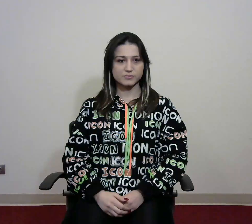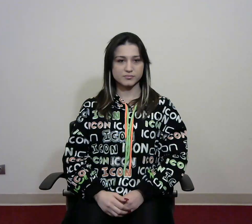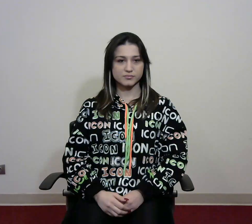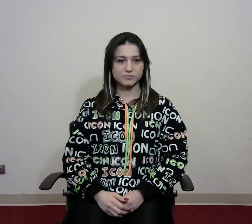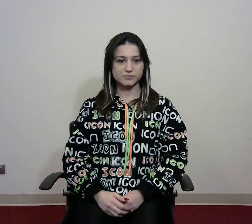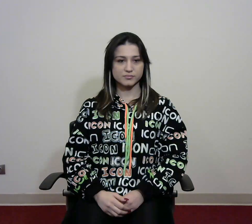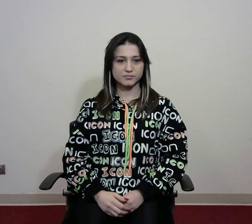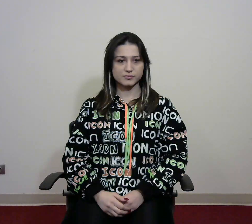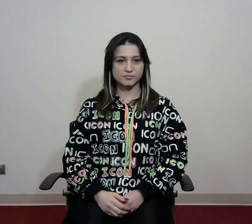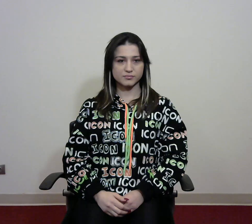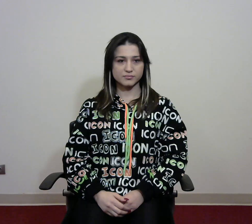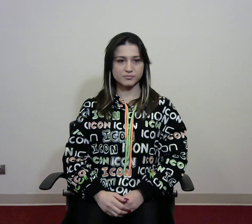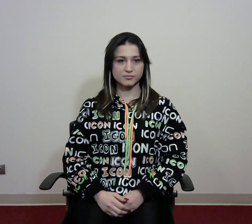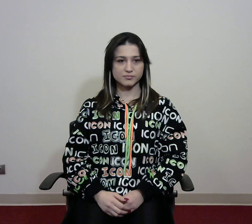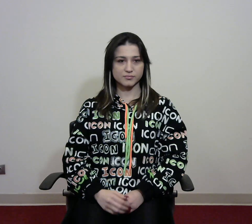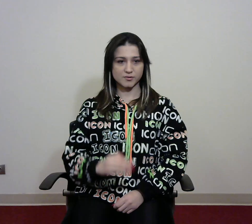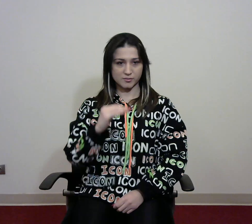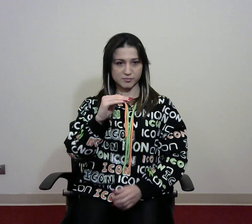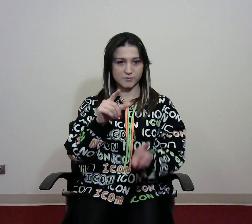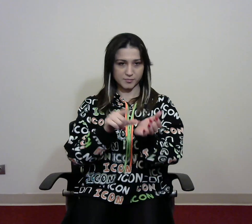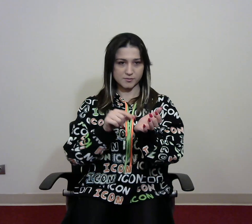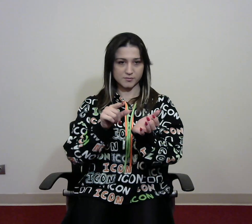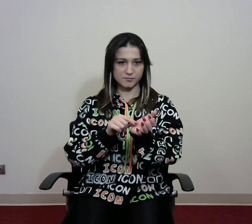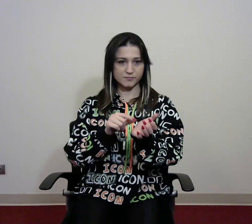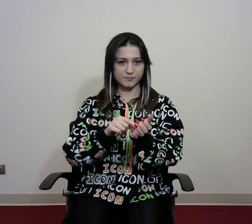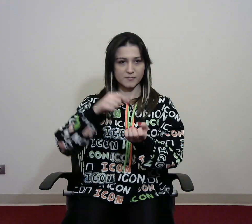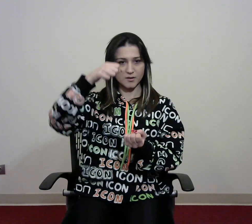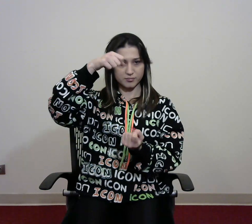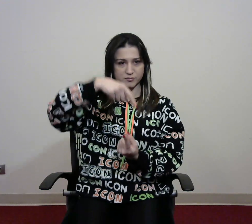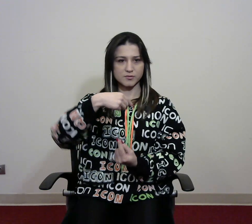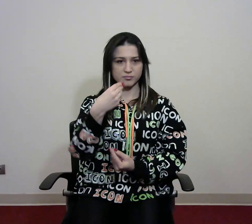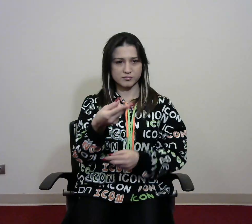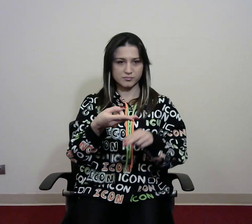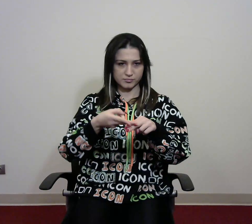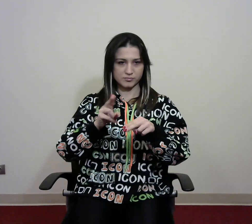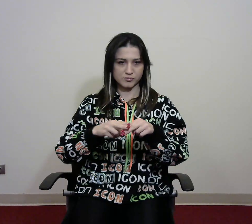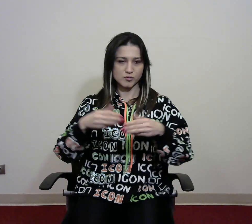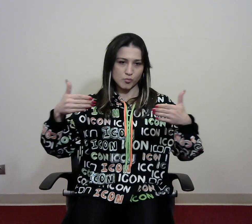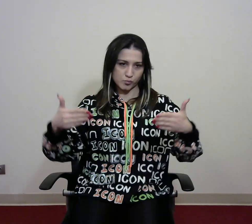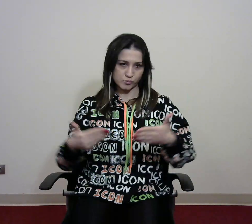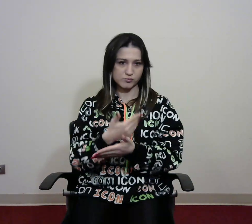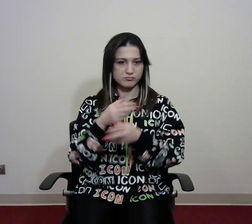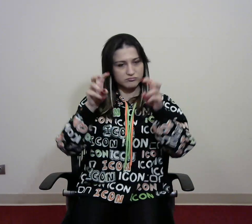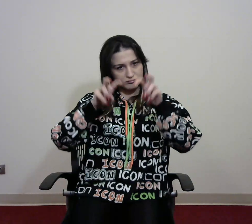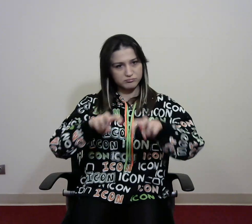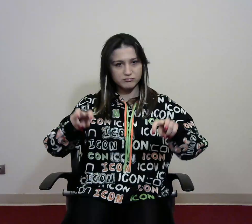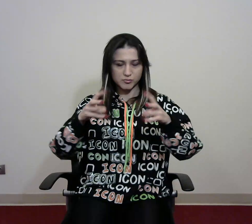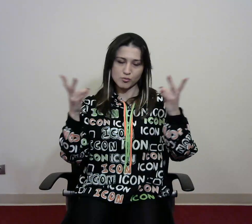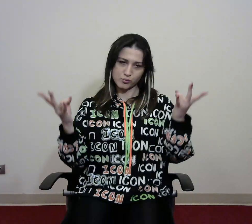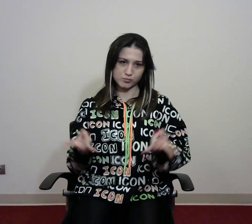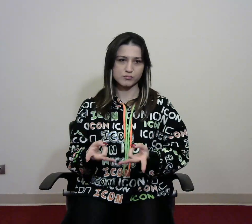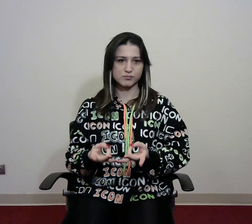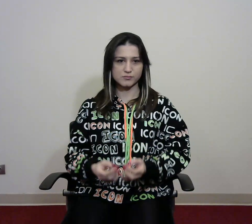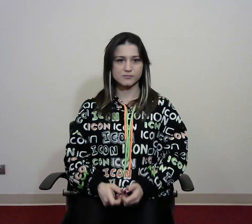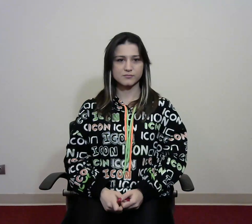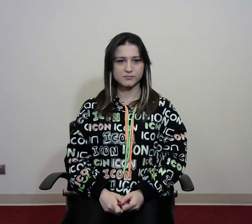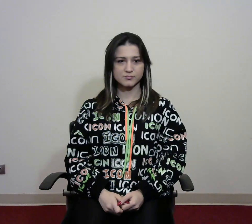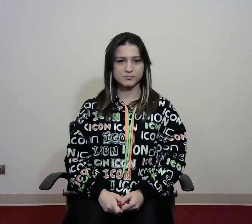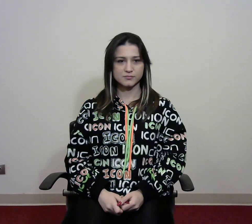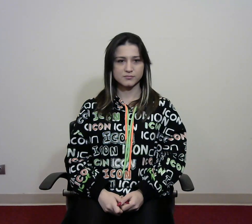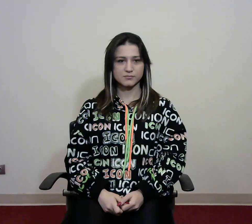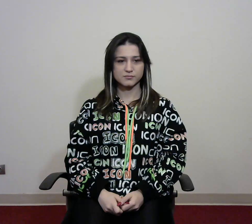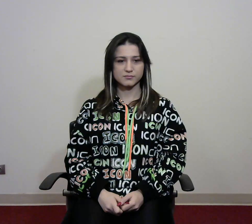Sizə pensiya təyin olunması üçün yenidən müayinə olunmalısınız